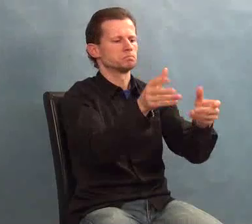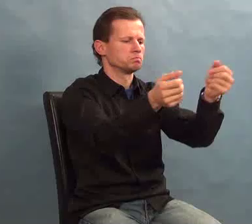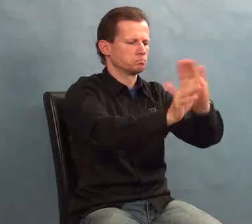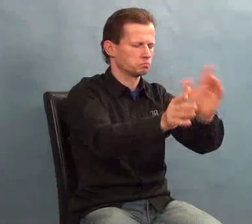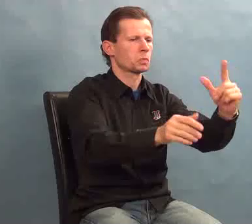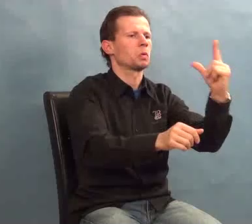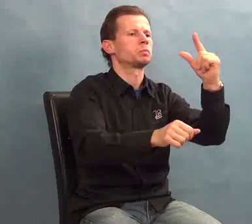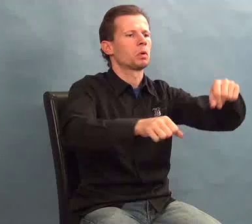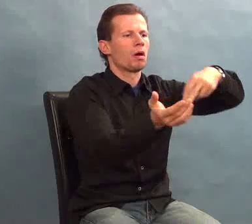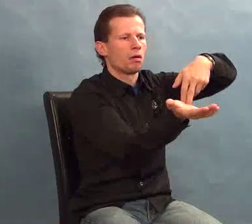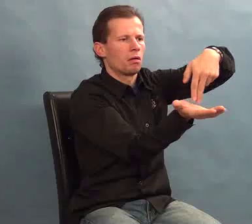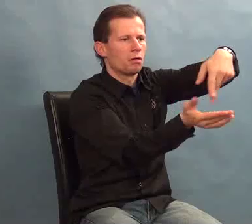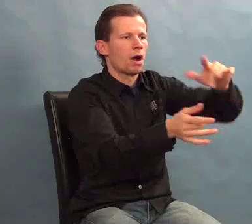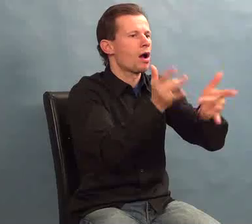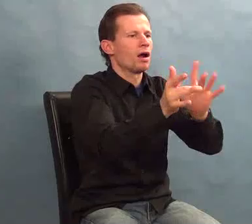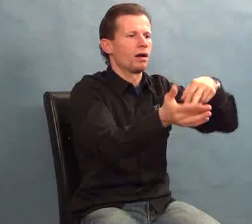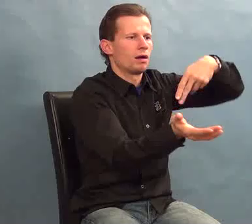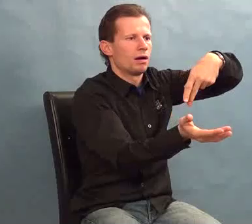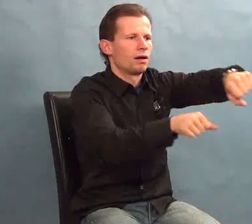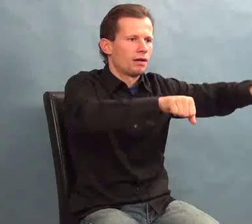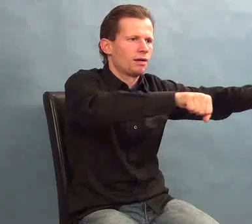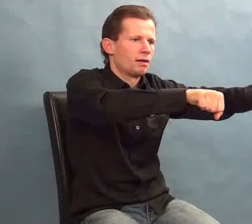Chłopiec odchodzi, nie jedzie na rowerze, tylko go prowadzi.